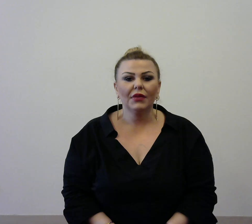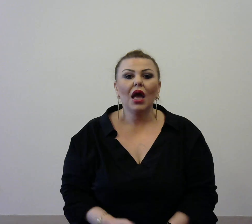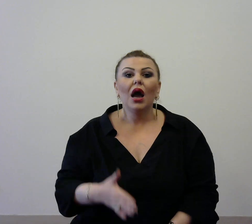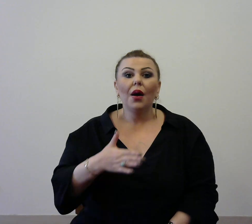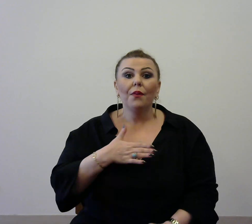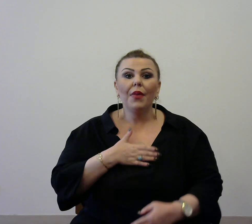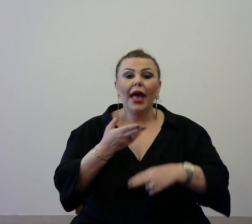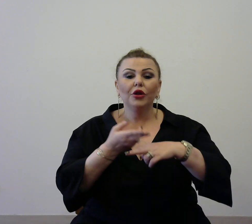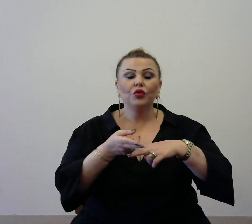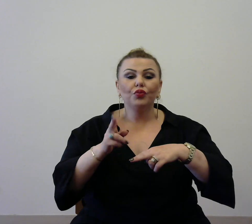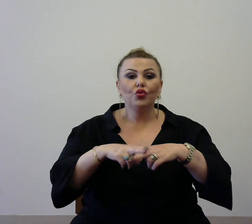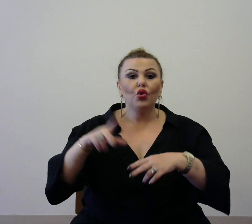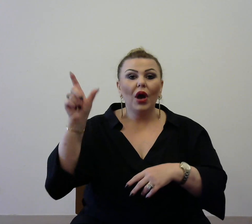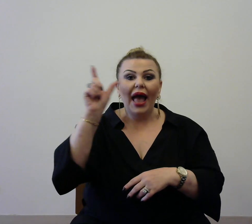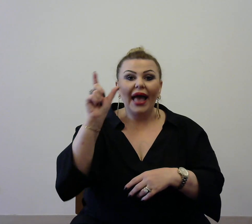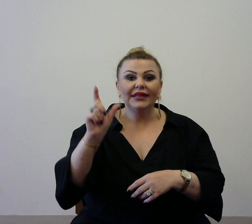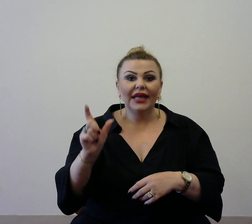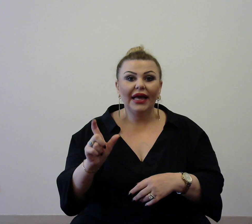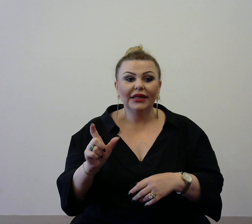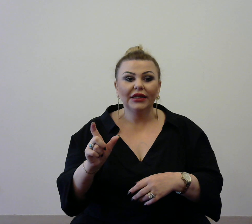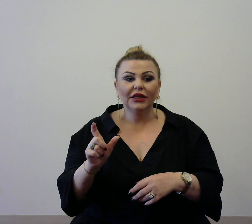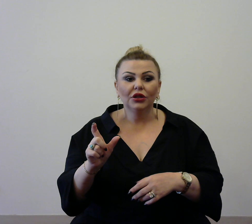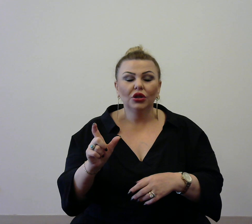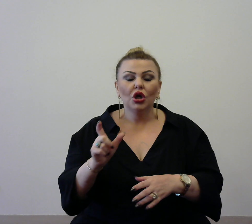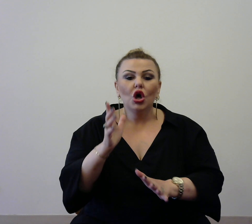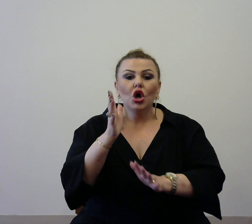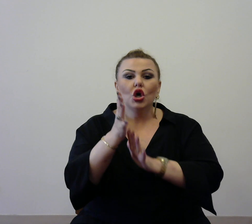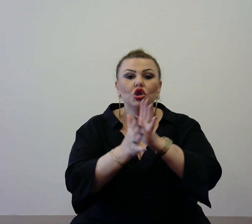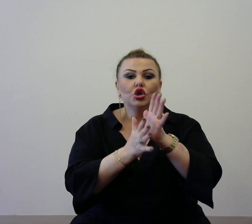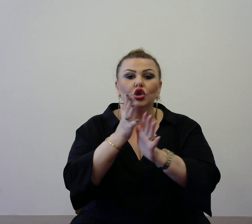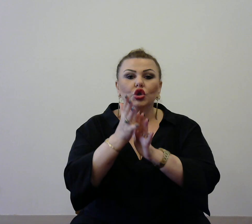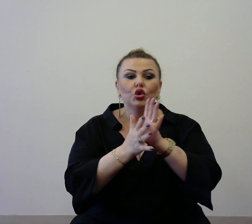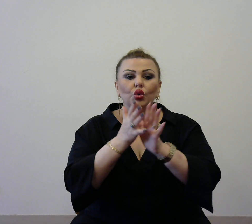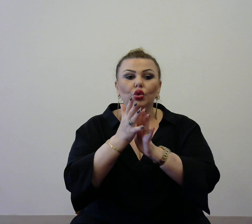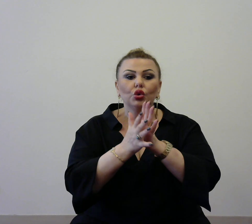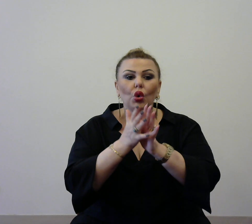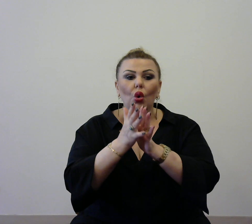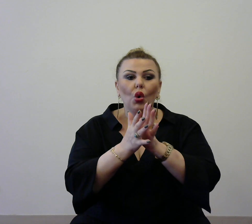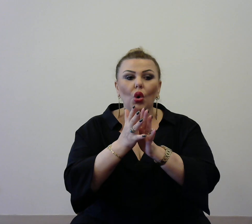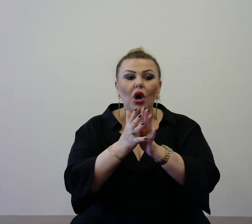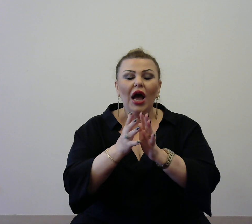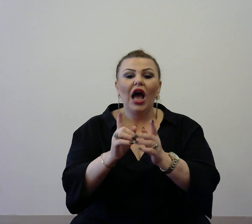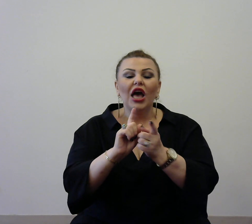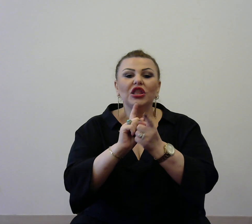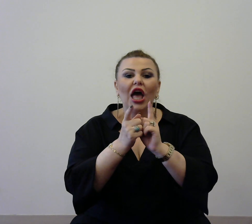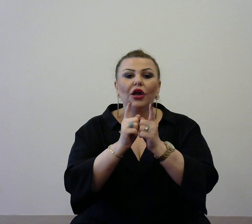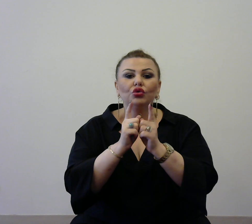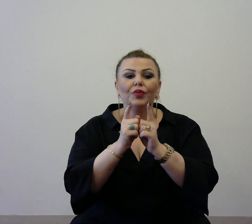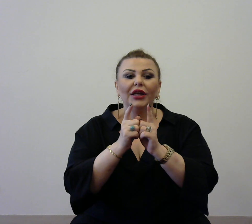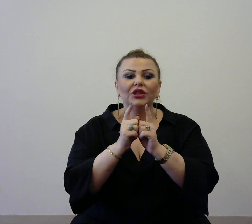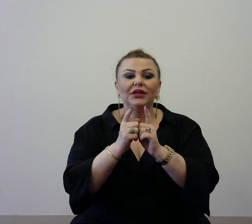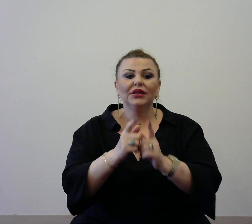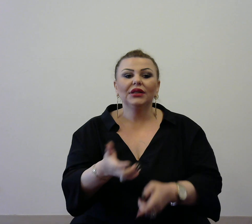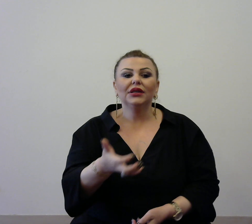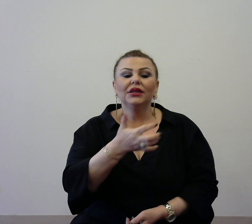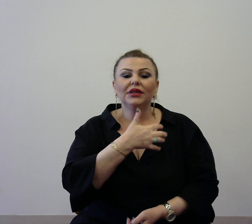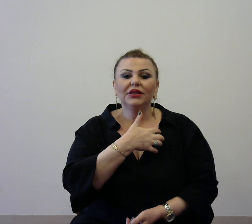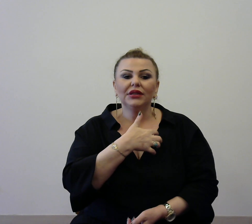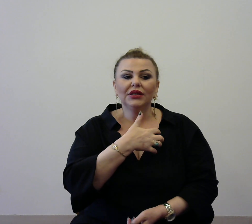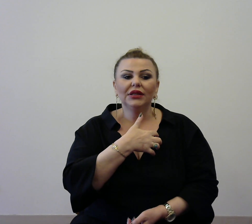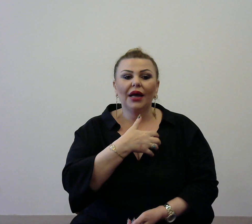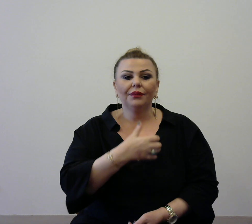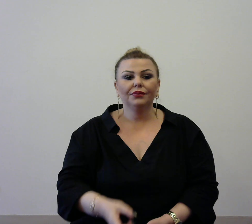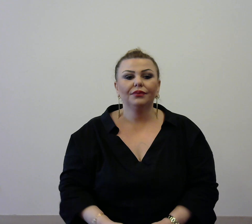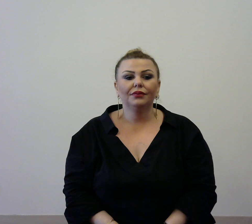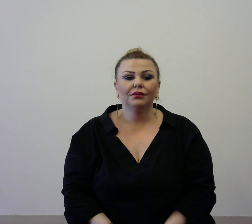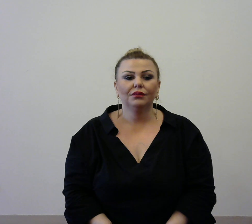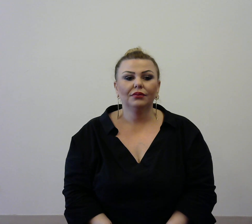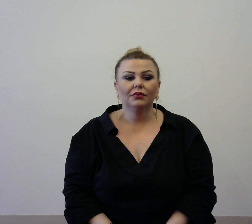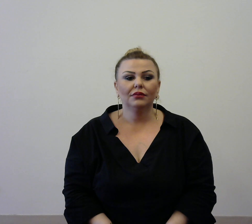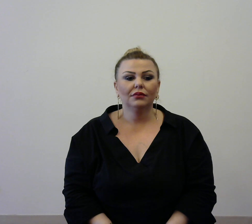Mən bu əsərin surdotərcüməsini istəyirəm